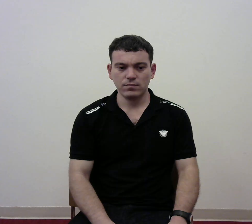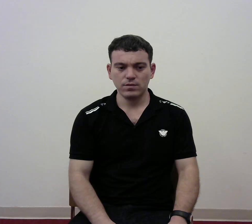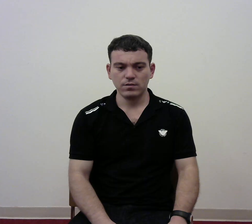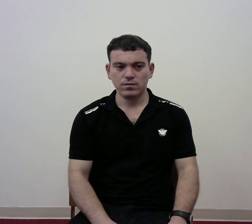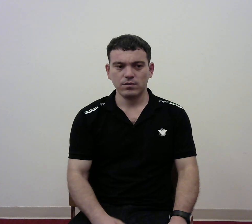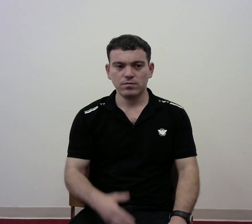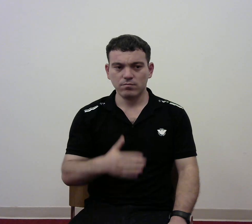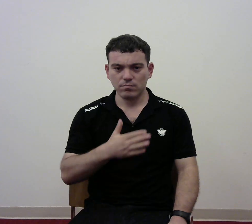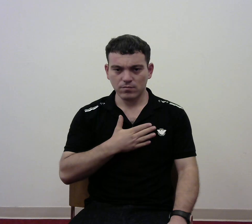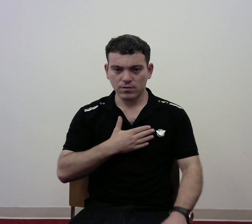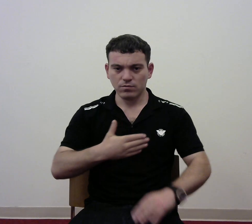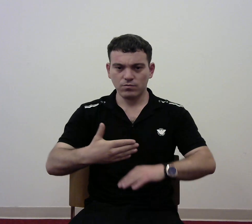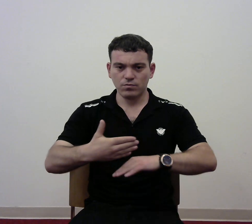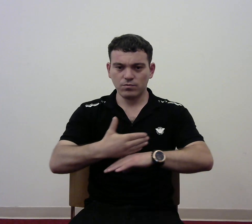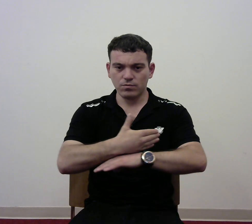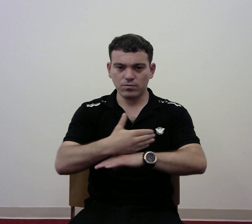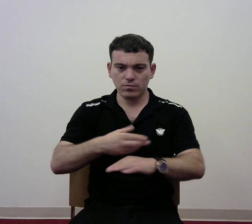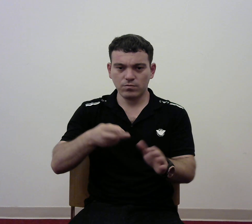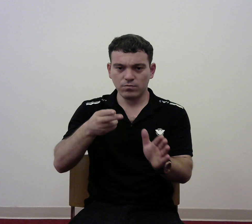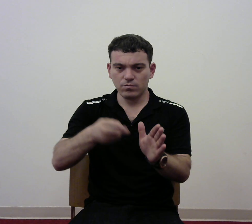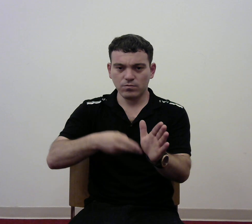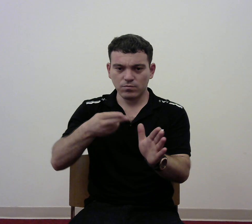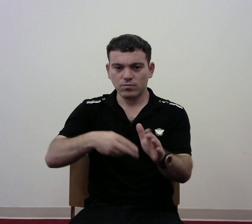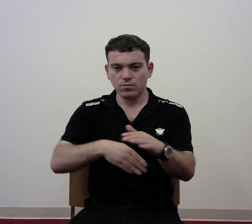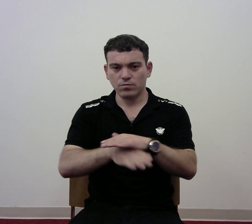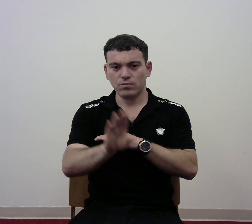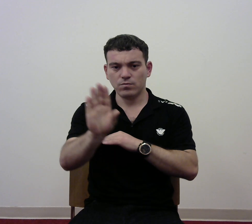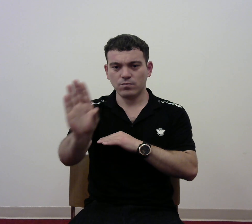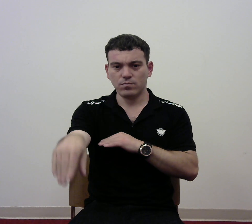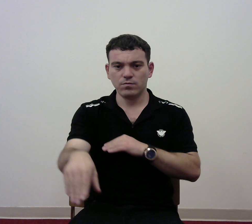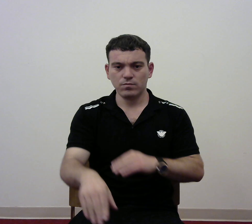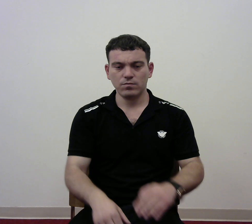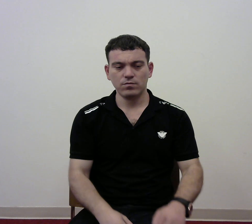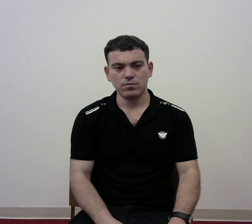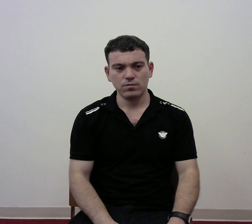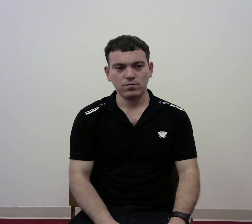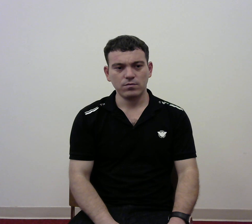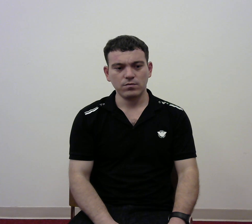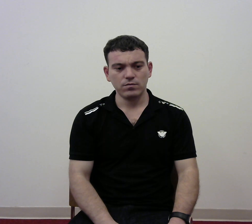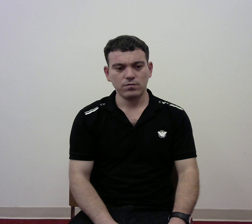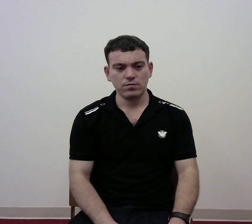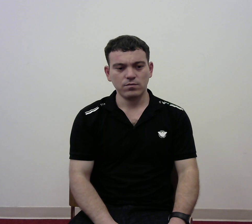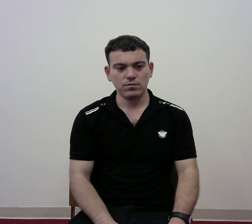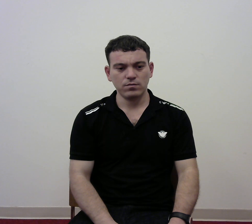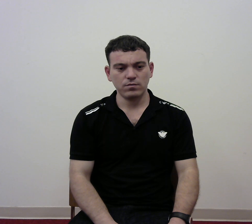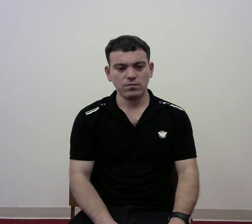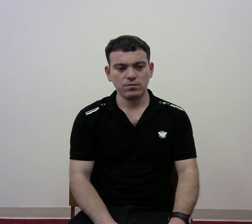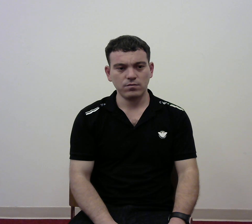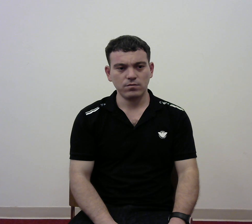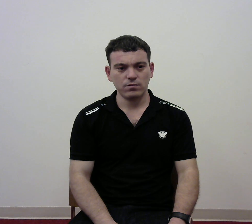Mən Sumqayıta qatarla gedirəm